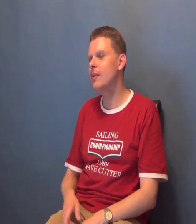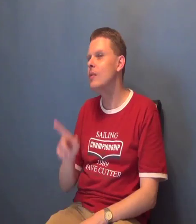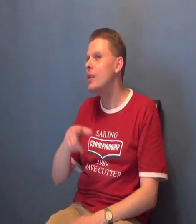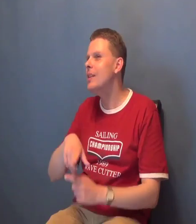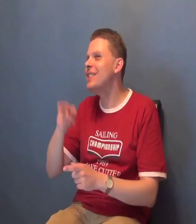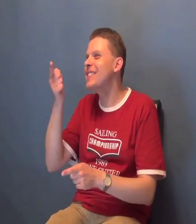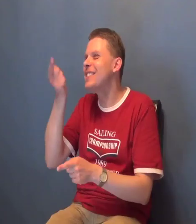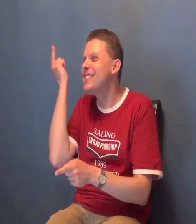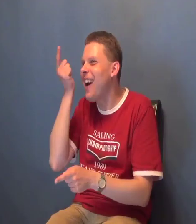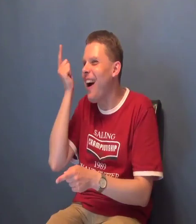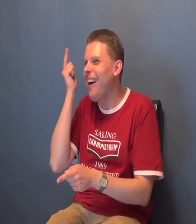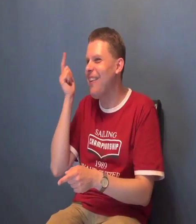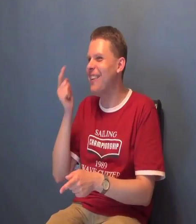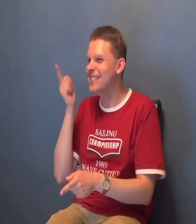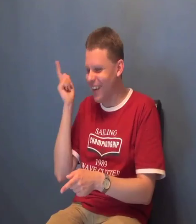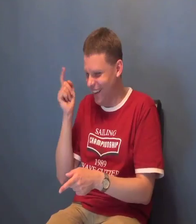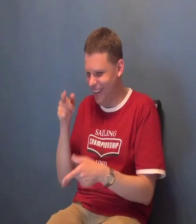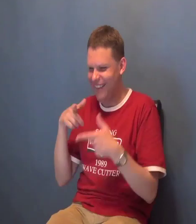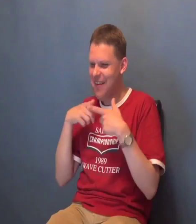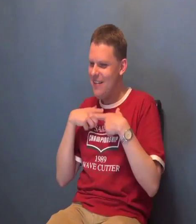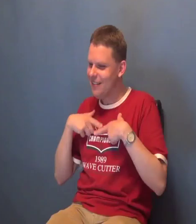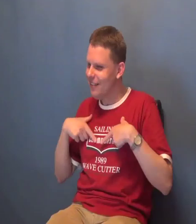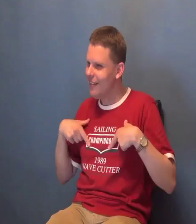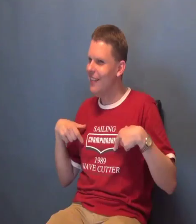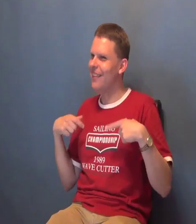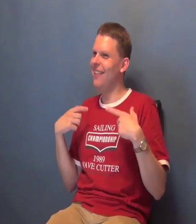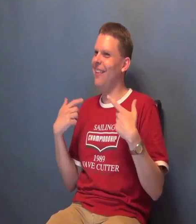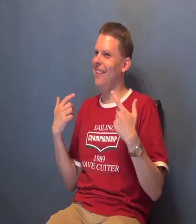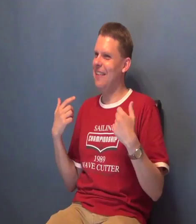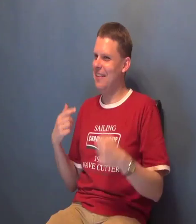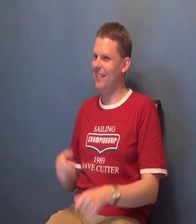To jest zakaz, zakaz noszenia bikini.